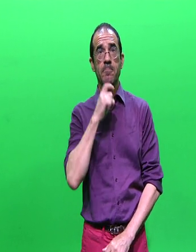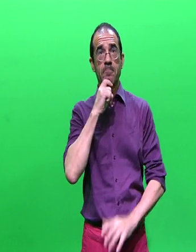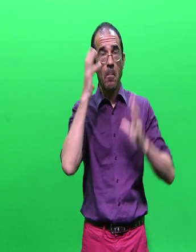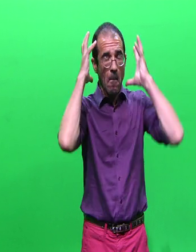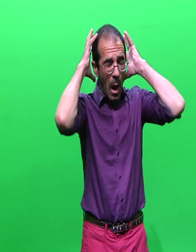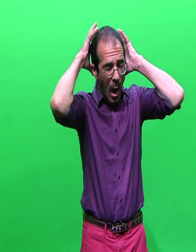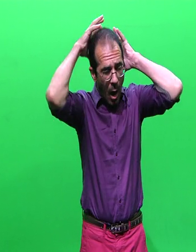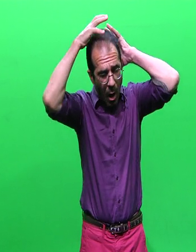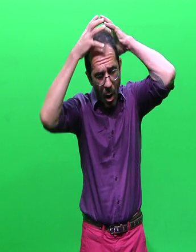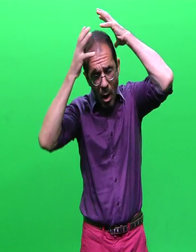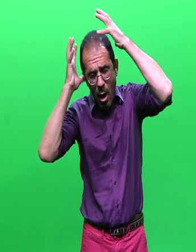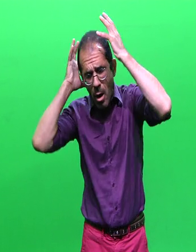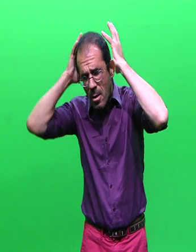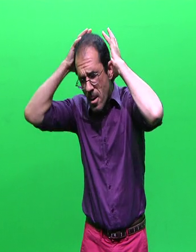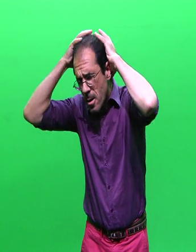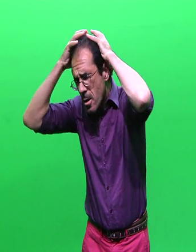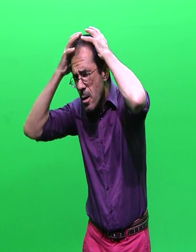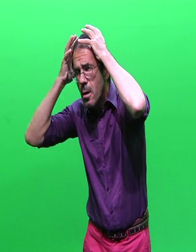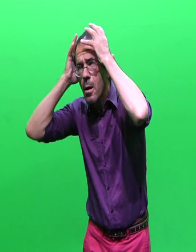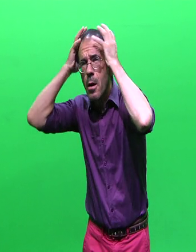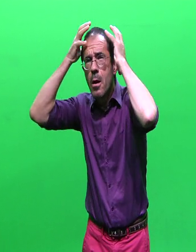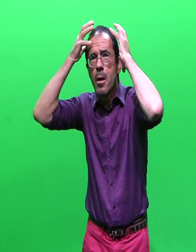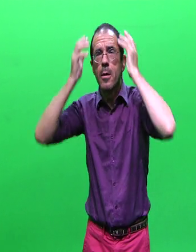Em fa molt mal tot el cap, tota la zona.